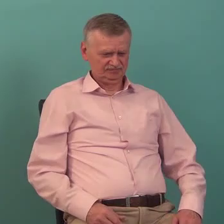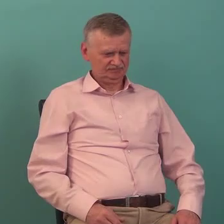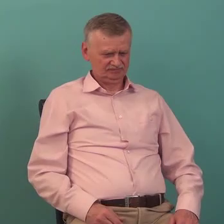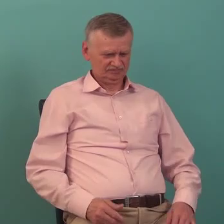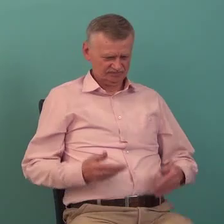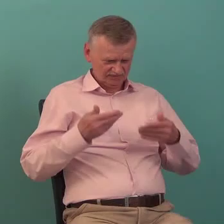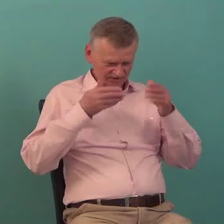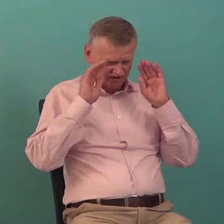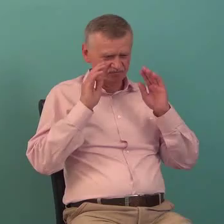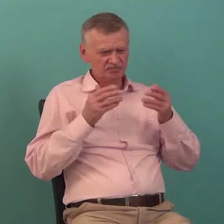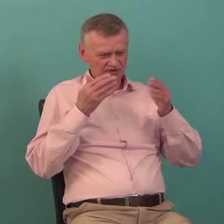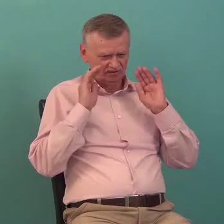Wolno mieć kask.